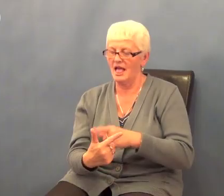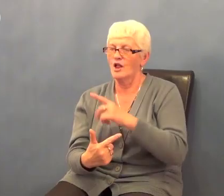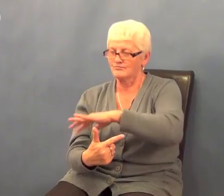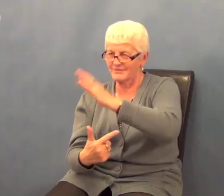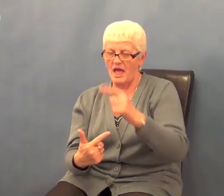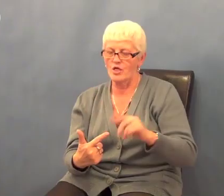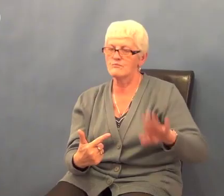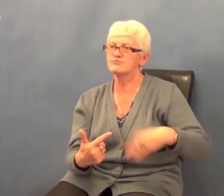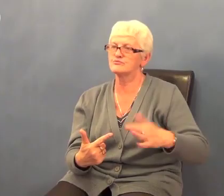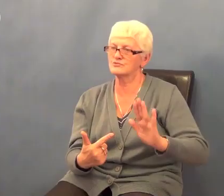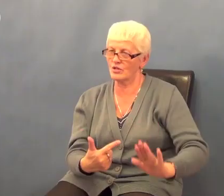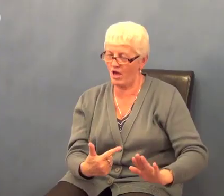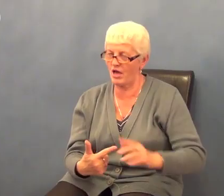Jeden z nich jest pełny, a drugi pusty, wszystkie kosze stoją.